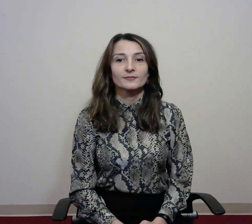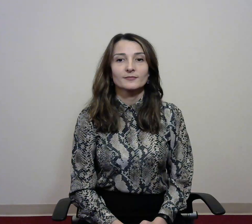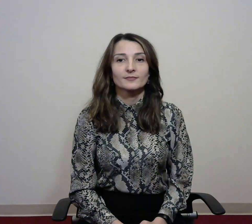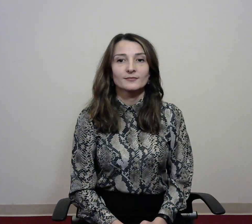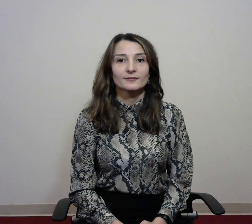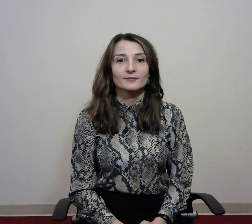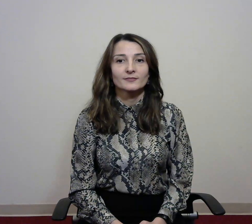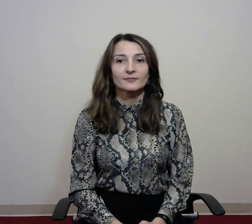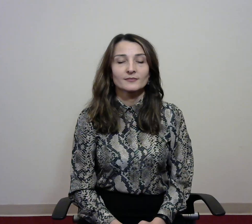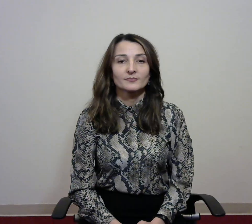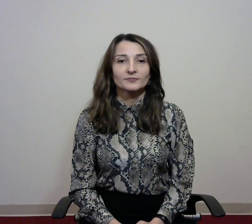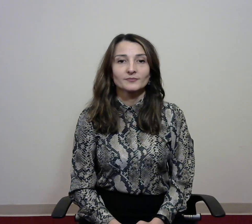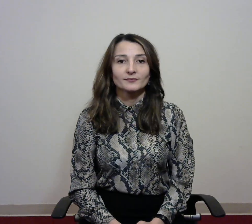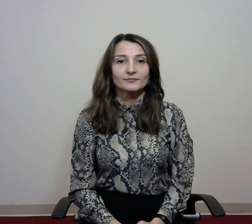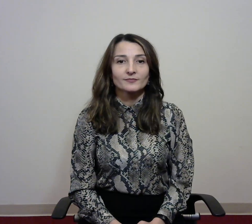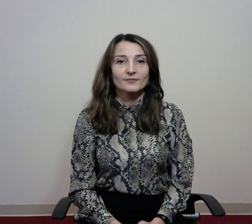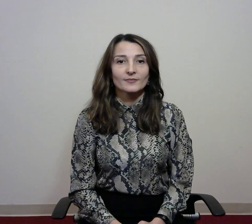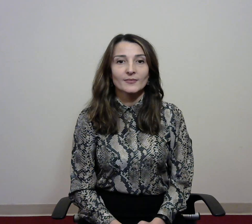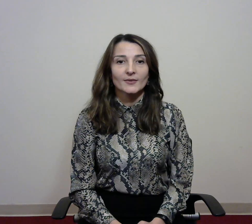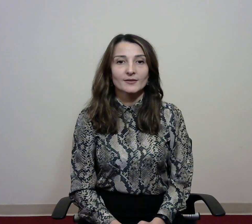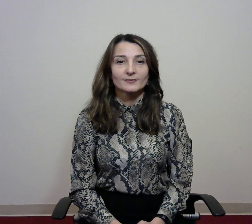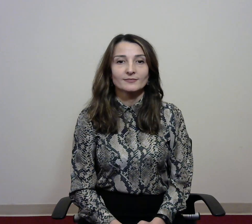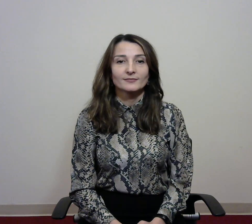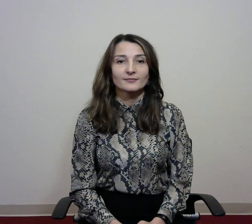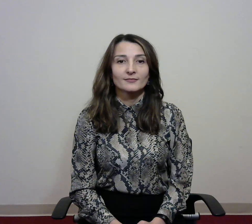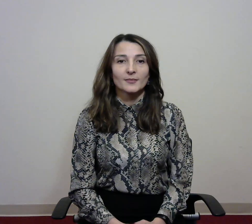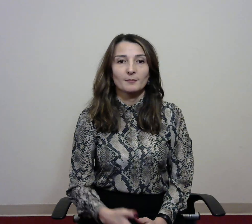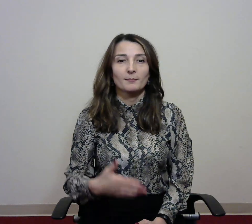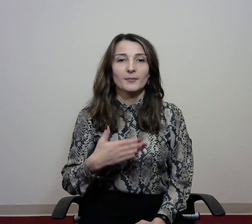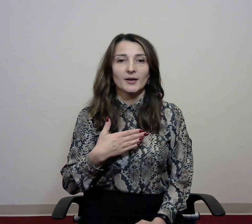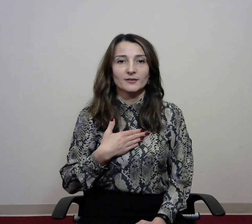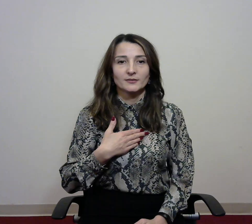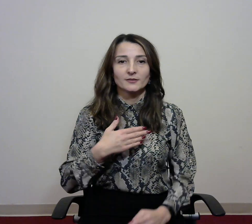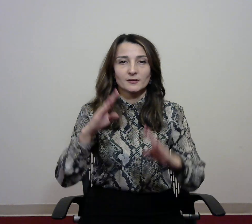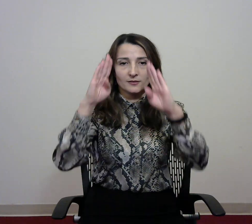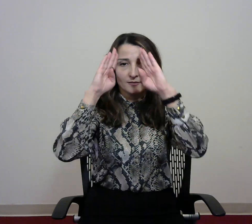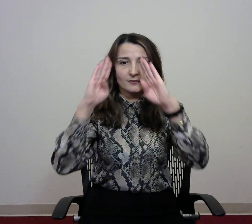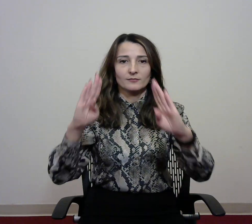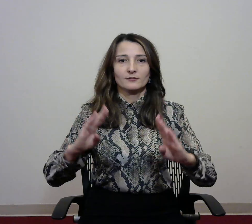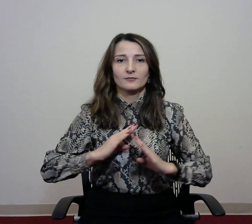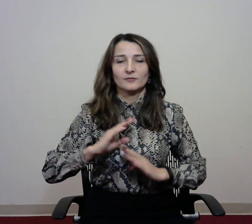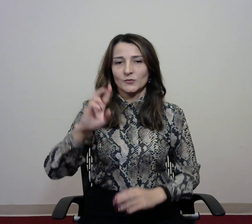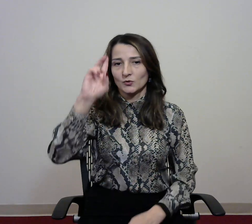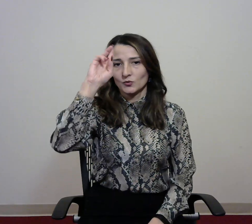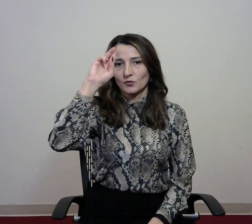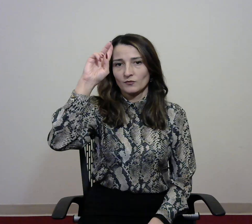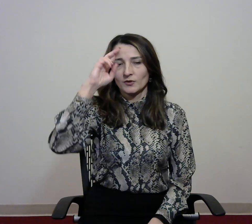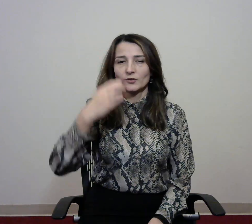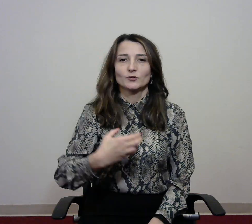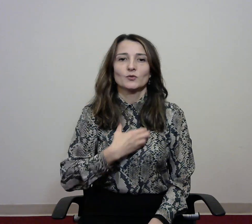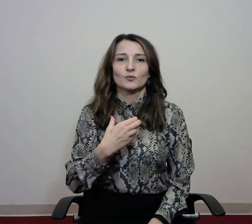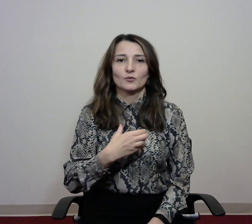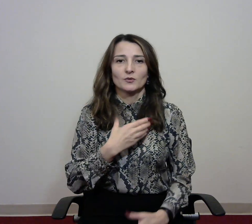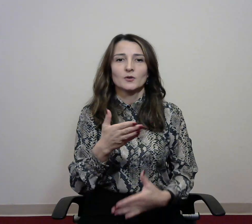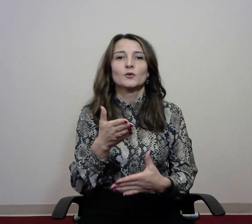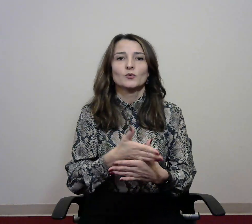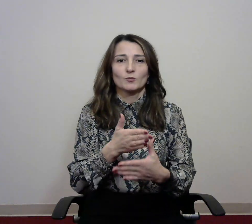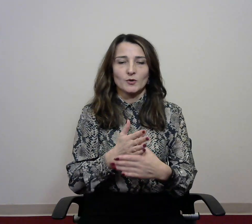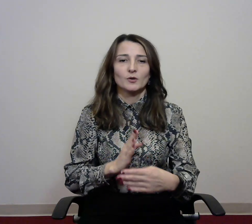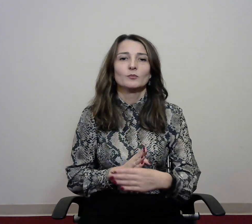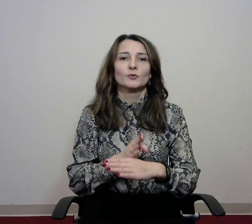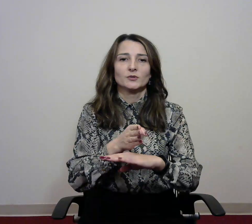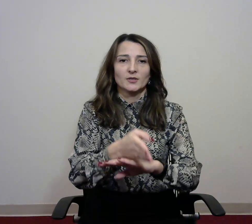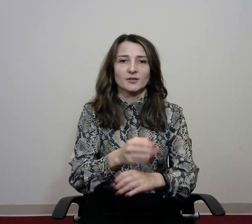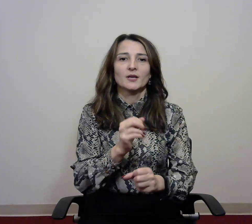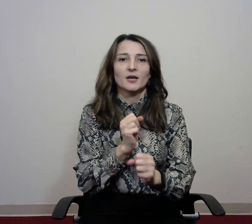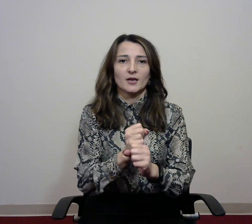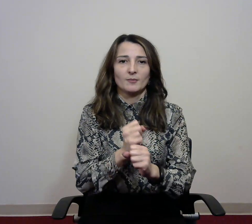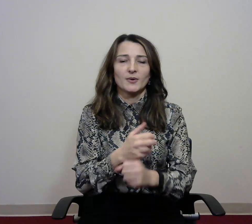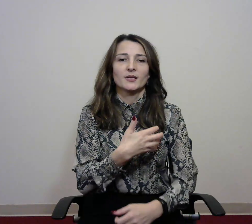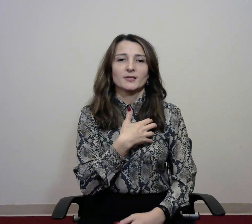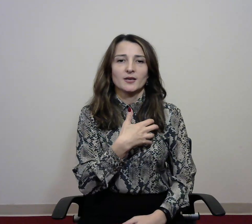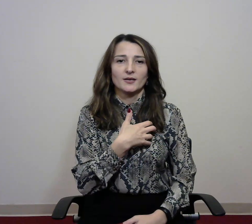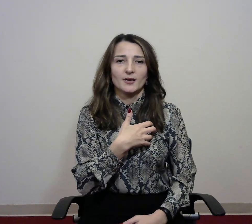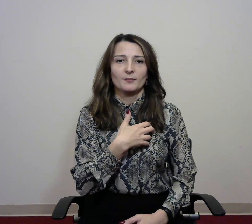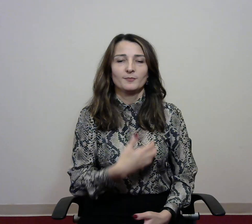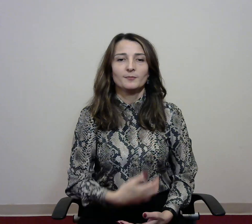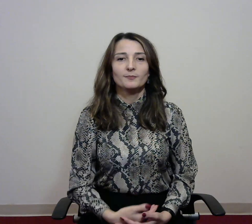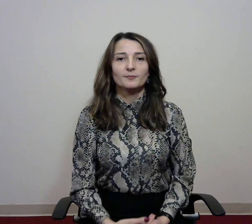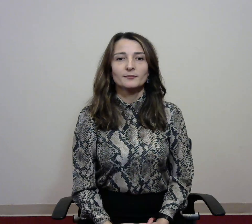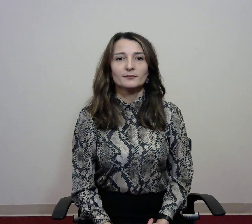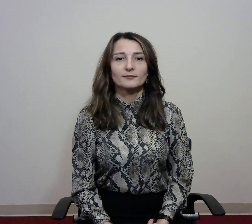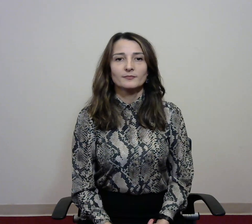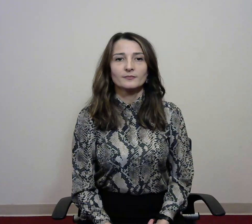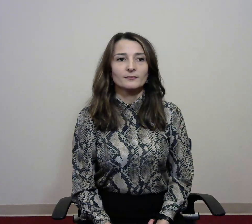Mən ünvanlı dövlət sosial yardımına müraciət etmək istəyirəm